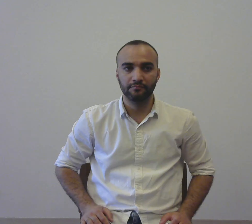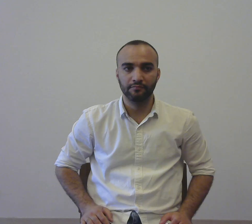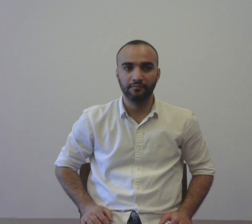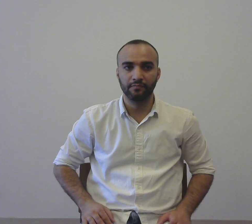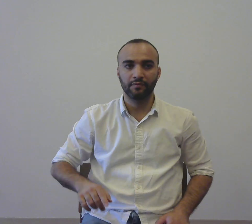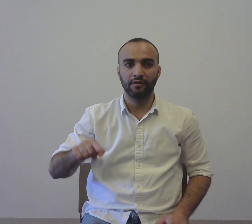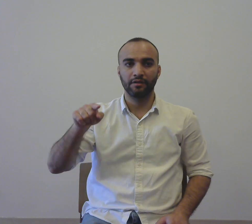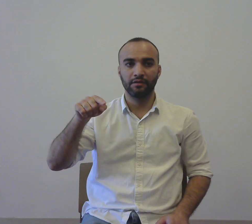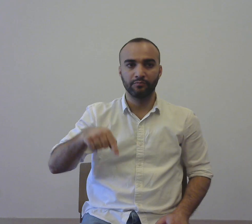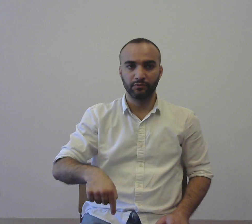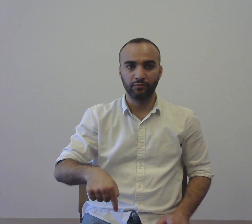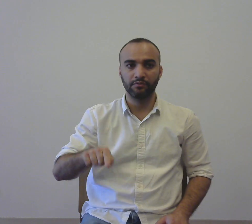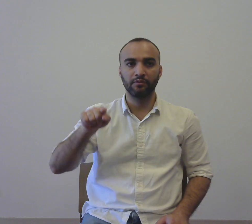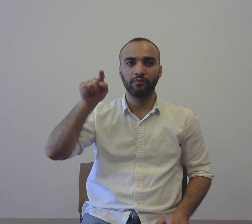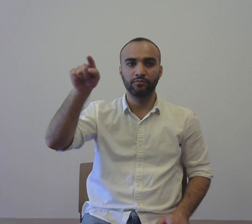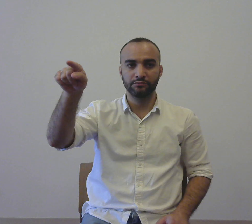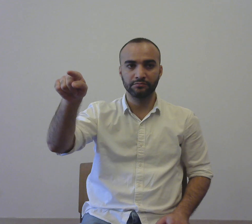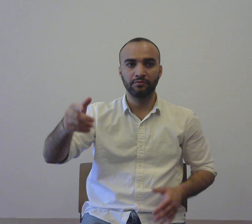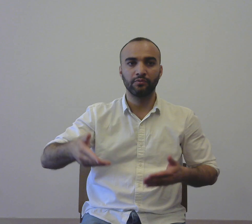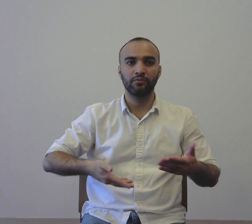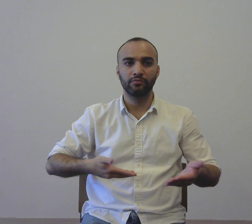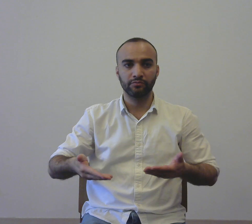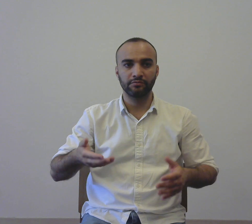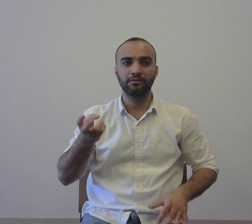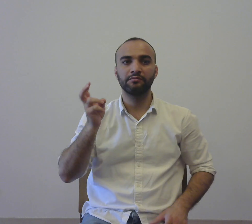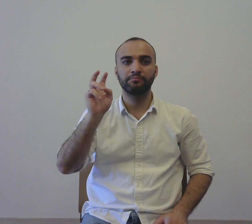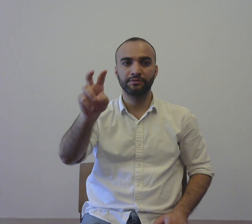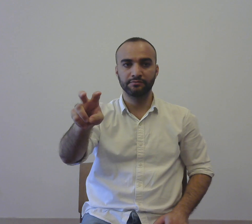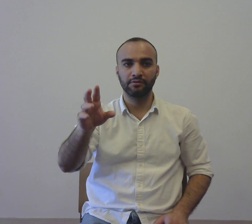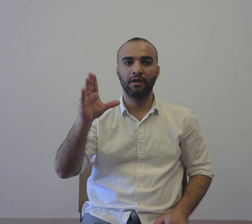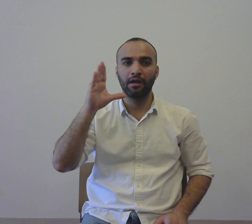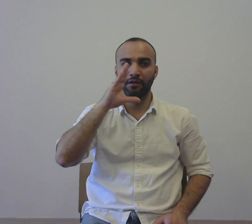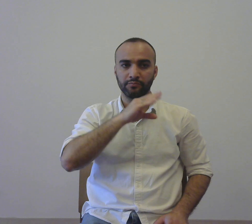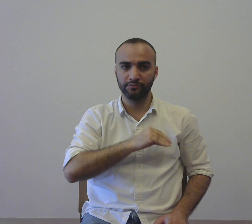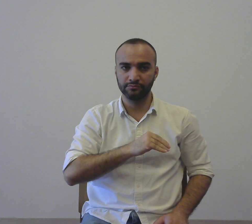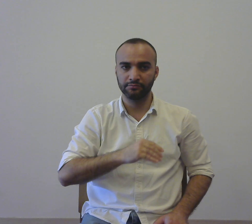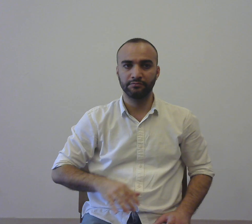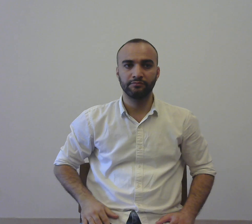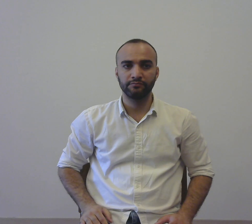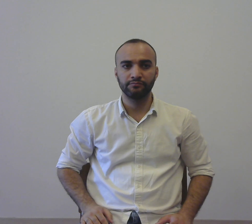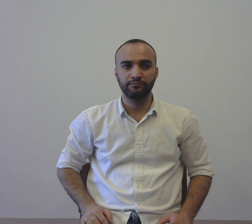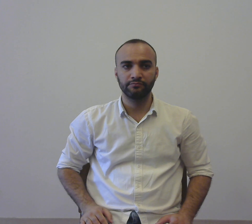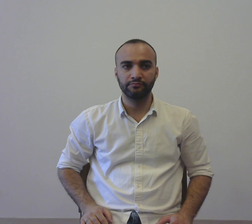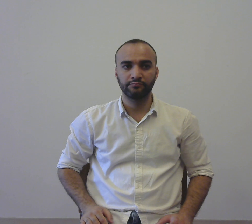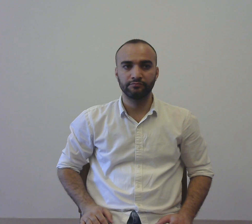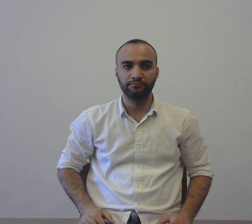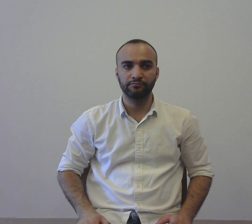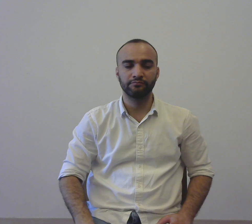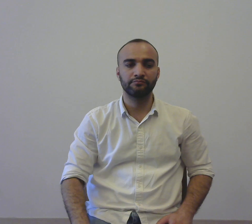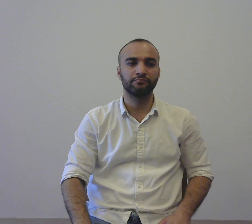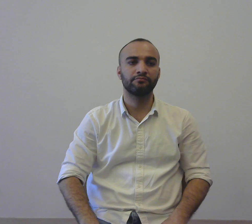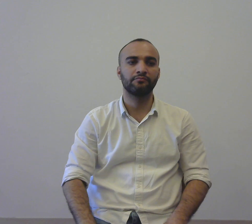Burdan ora piyada gedə bilərəmmi?